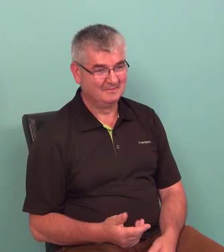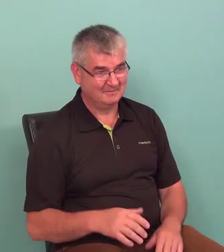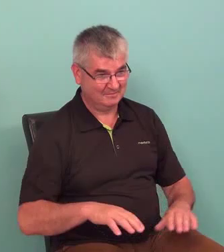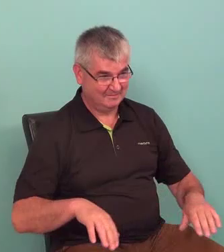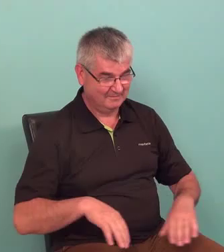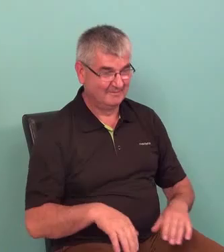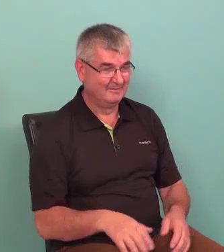Pływać.